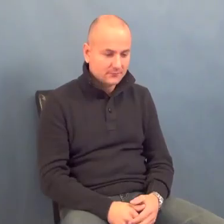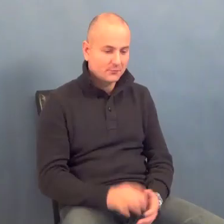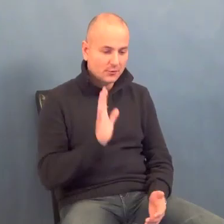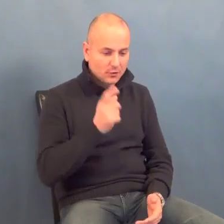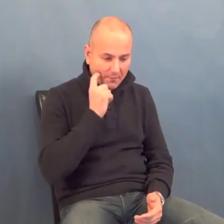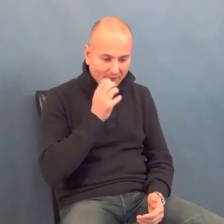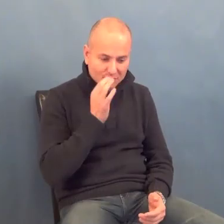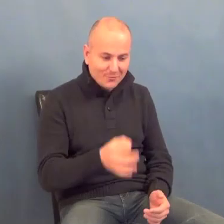Potem będziemy się dobrze bawić.